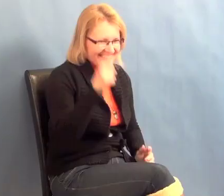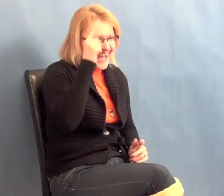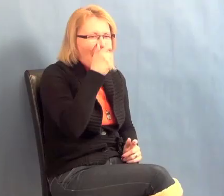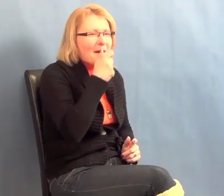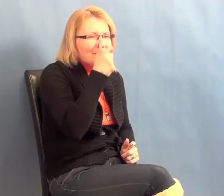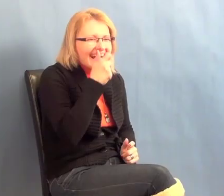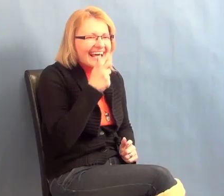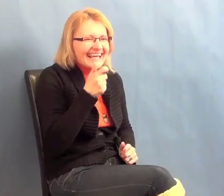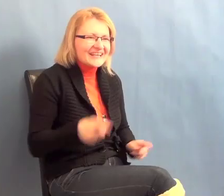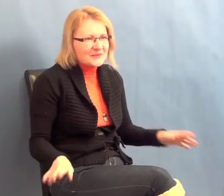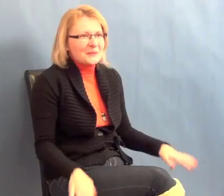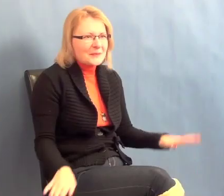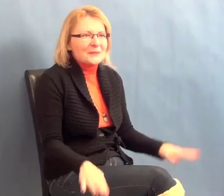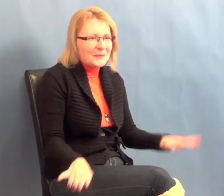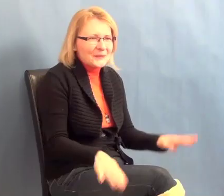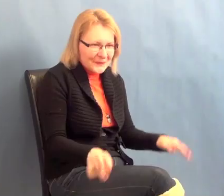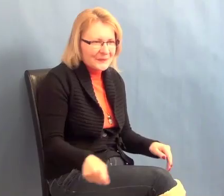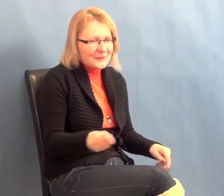Charlie Chaplin, ten co tak chodzi i macha laską.